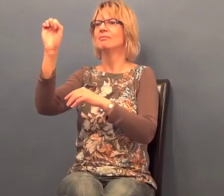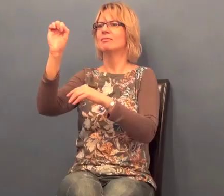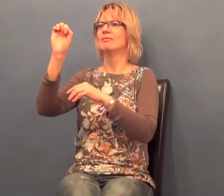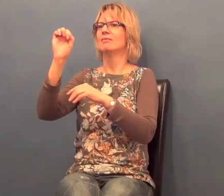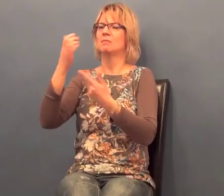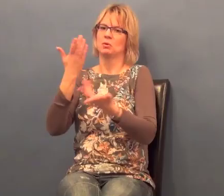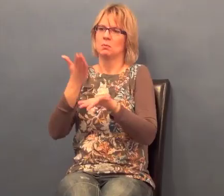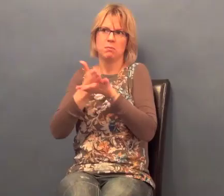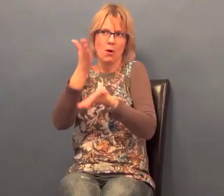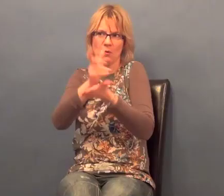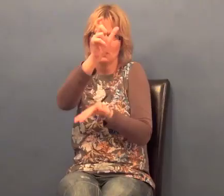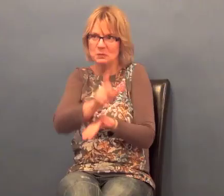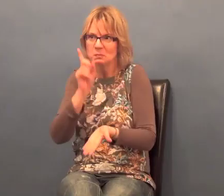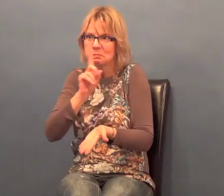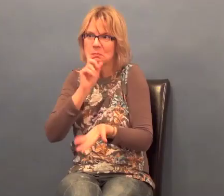Może chce pomóc chłopcu?